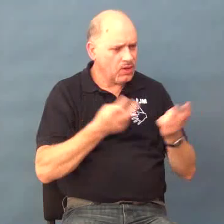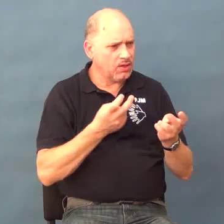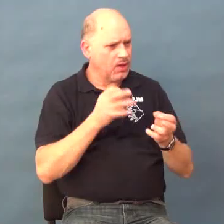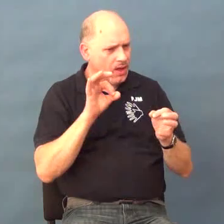Akurat...